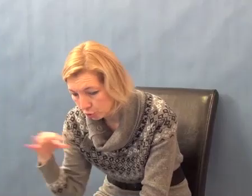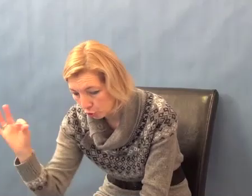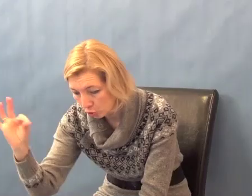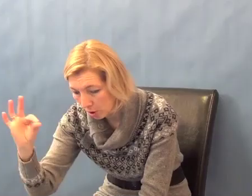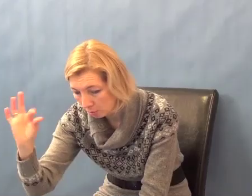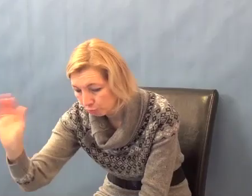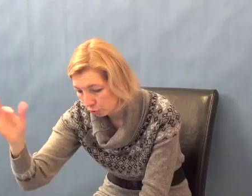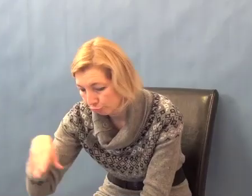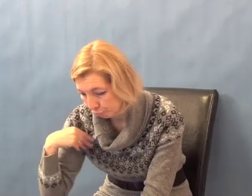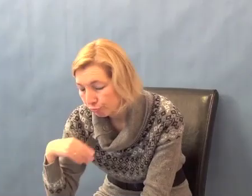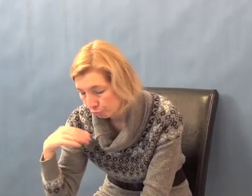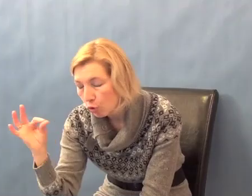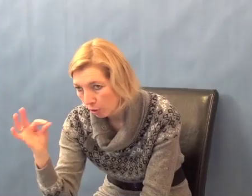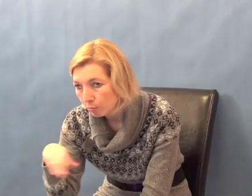Mogę w środę, dobrze.